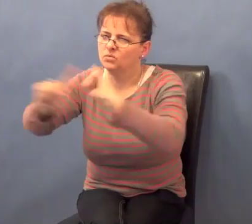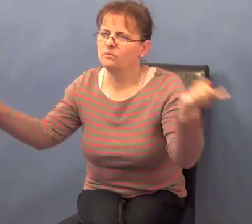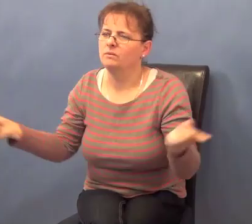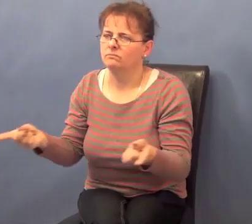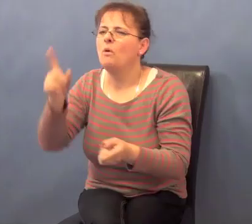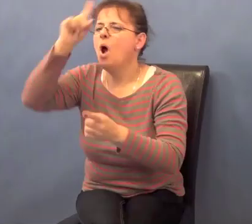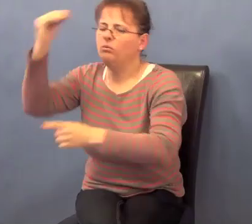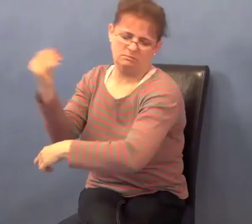Nie wolno.